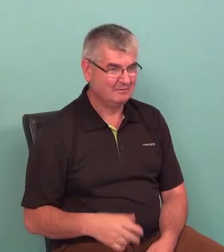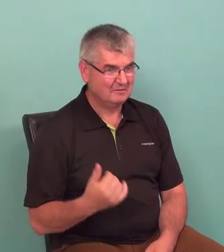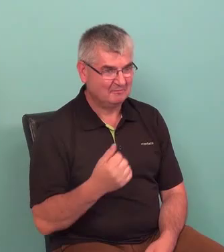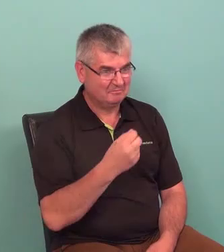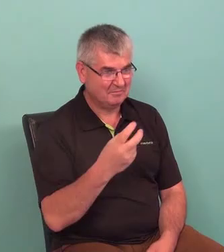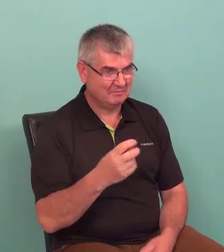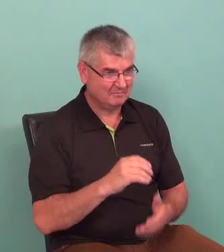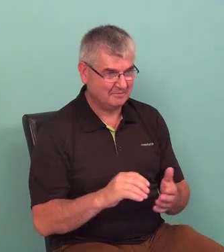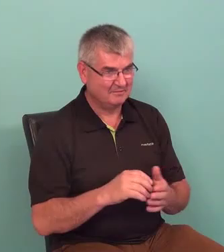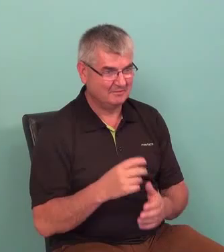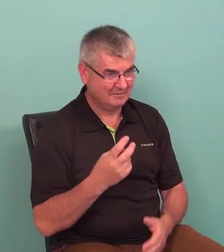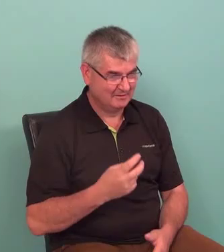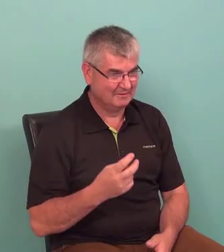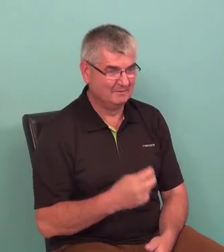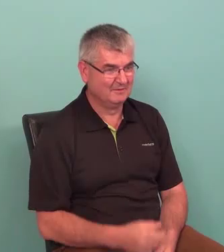Zawsze z napisami, ciekawy.